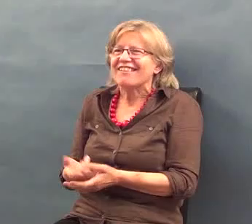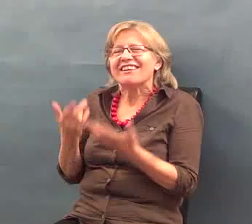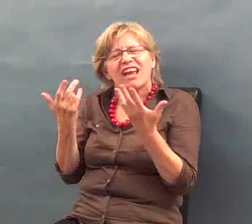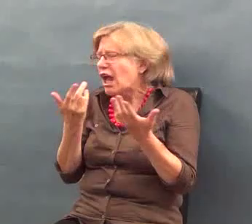Nie mógł.